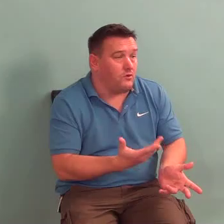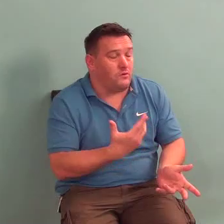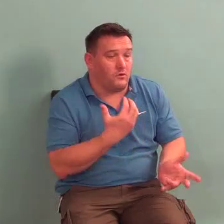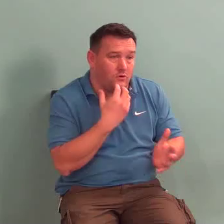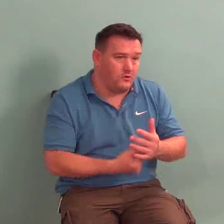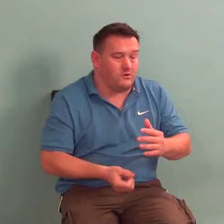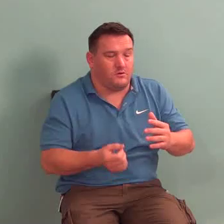Charlie Chaplin korzysta z tego.